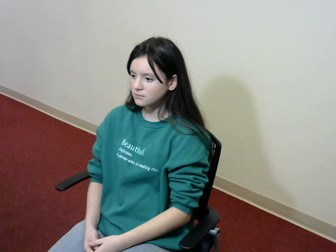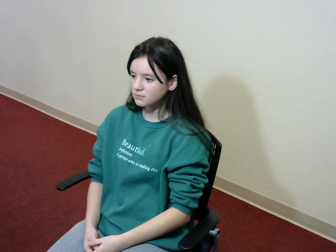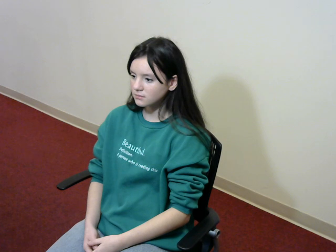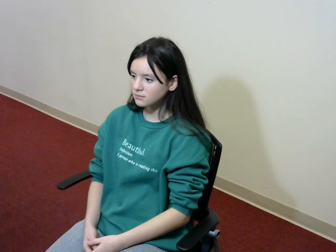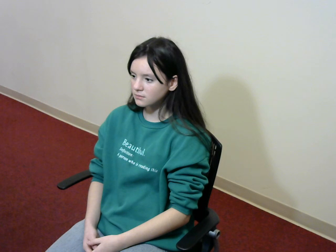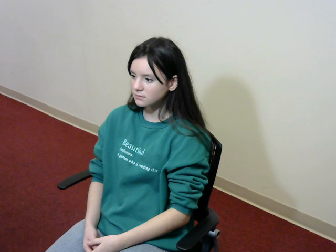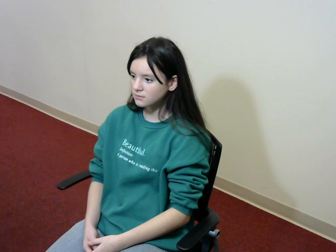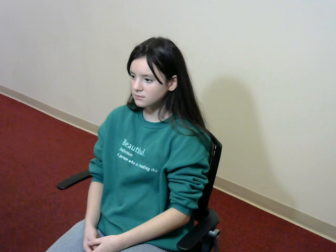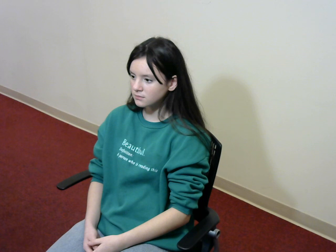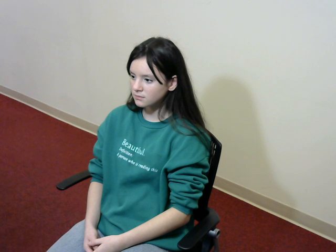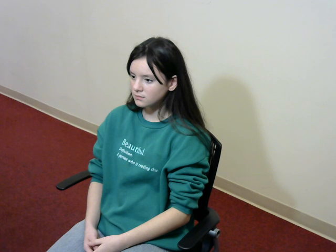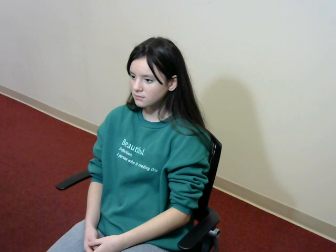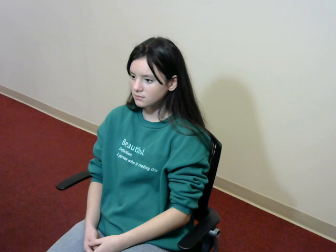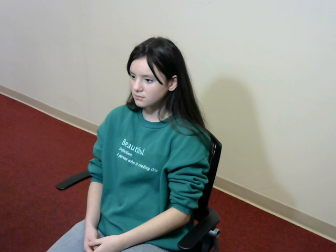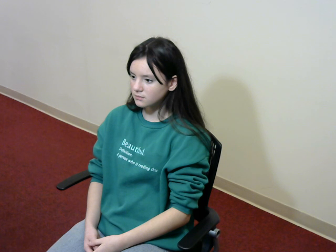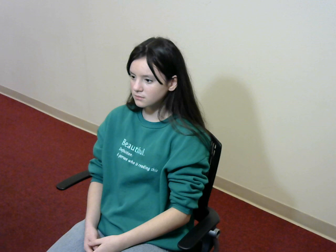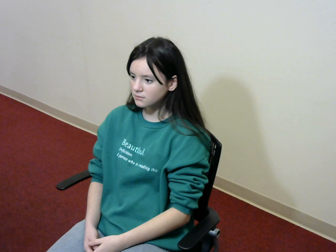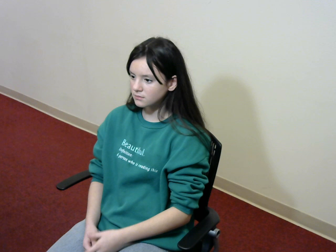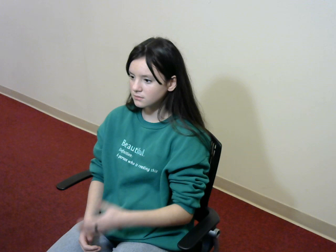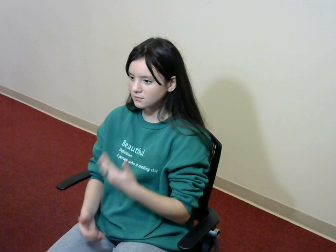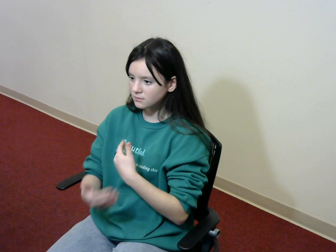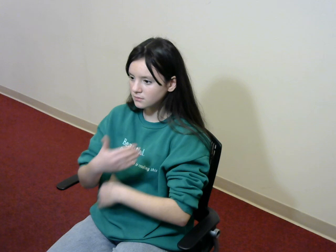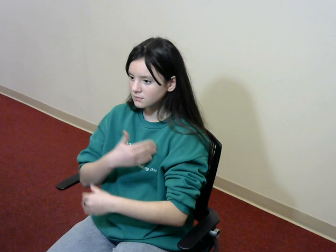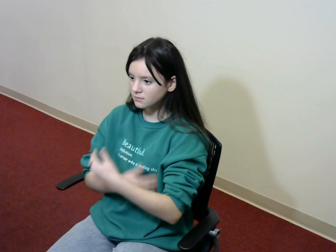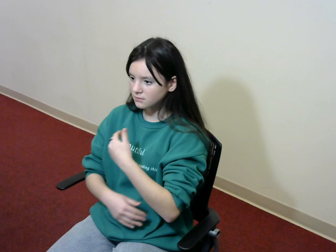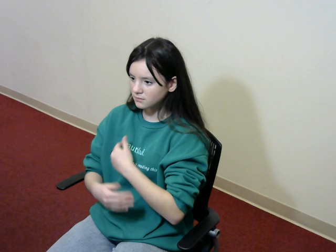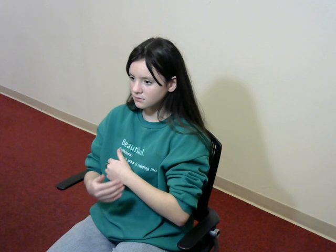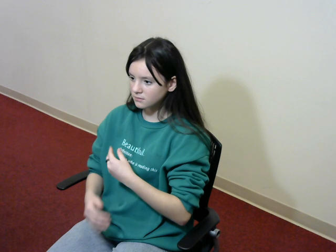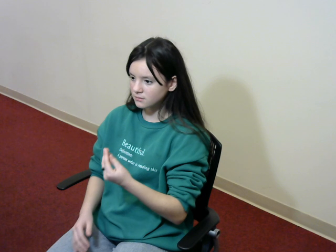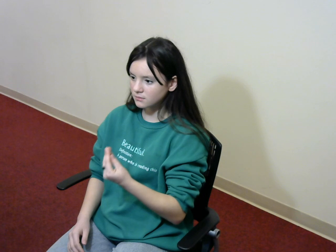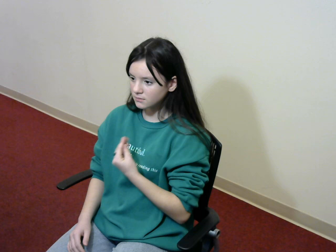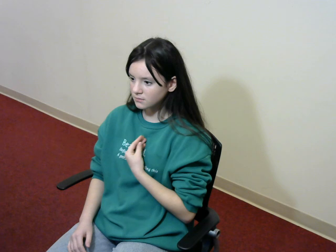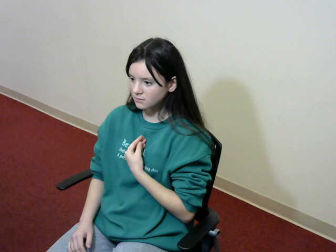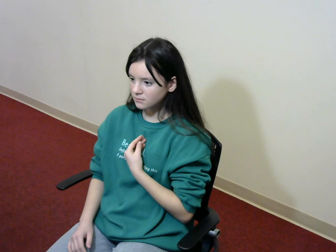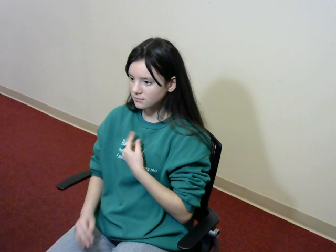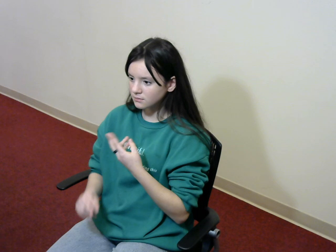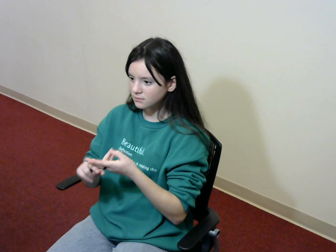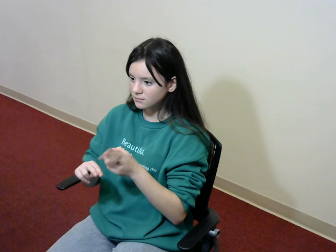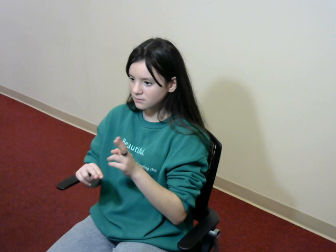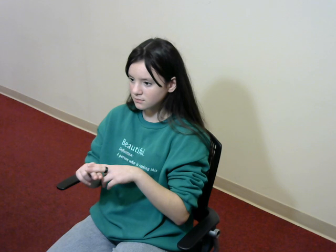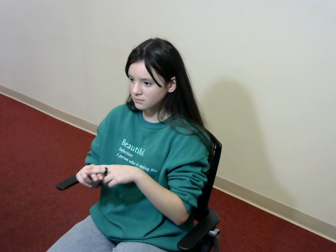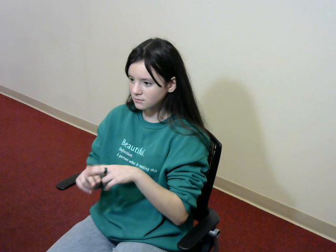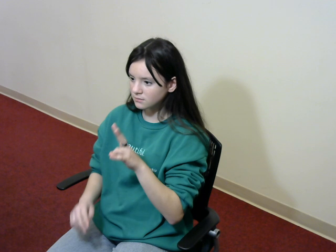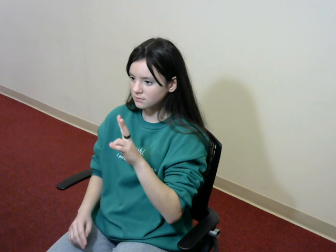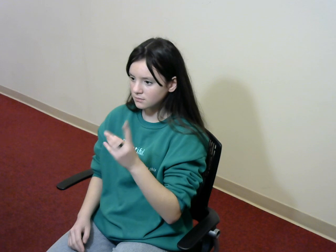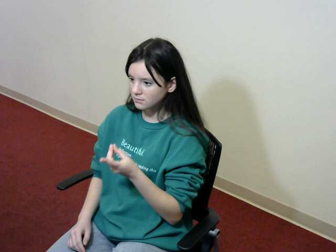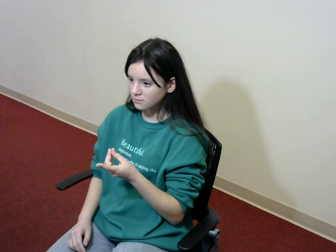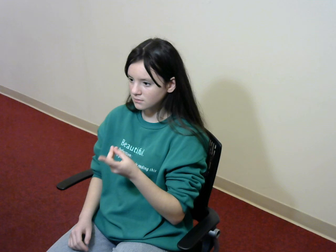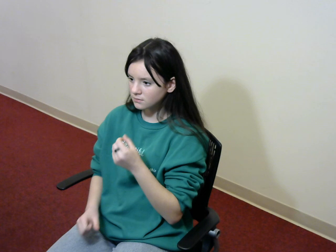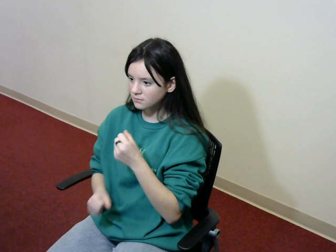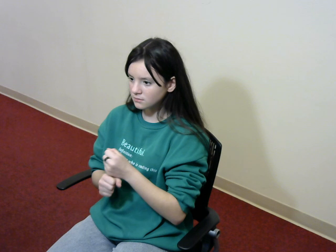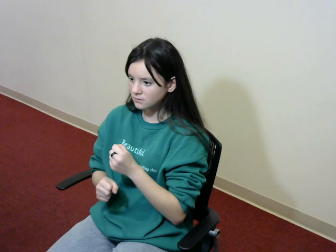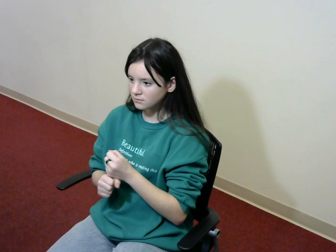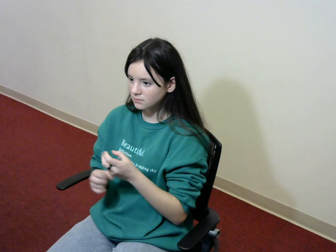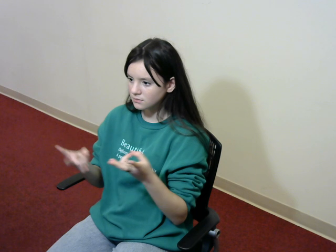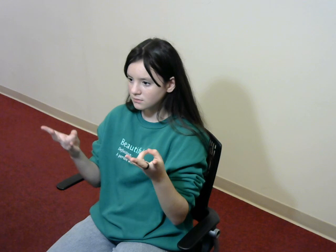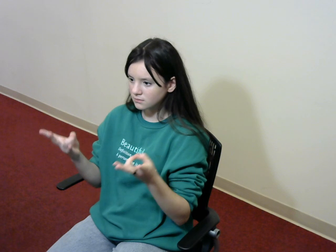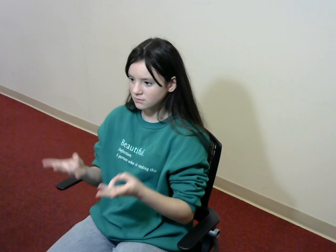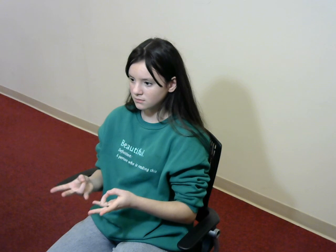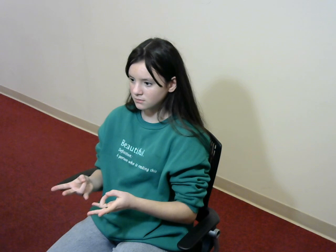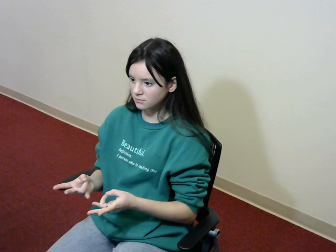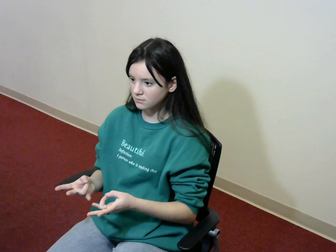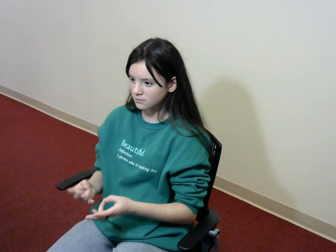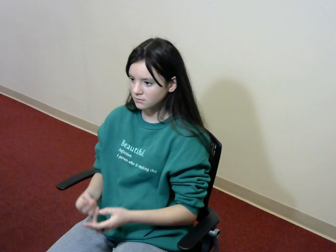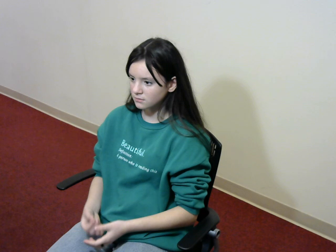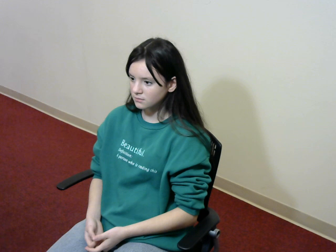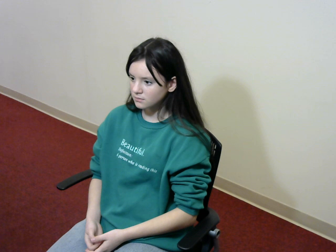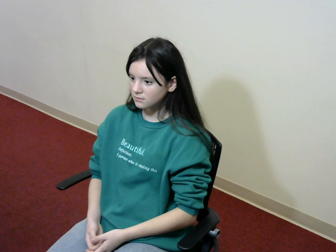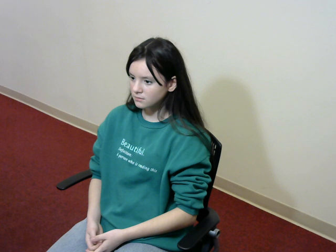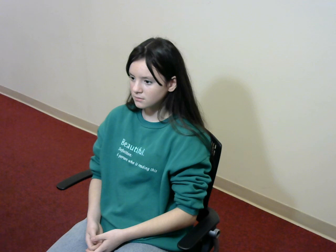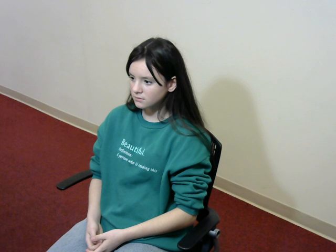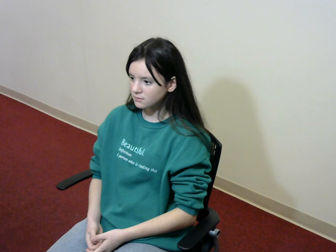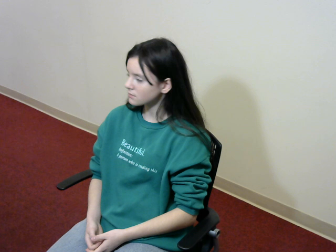Əlilliyin təyin olunması üçün nə etmək lazımdır?